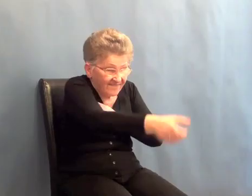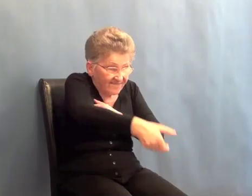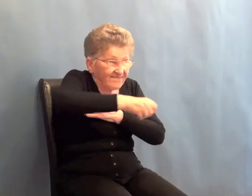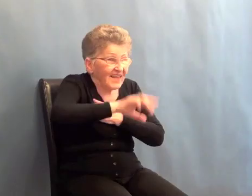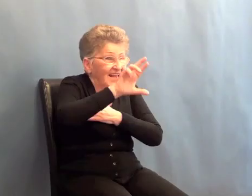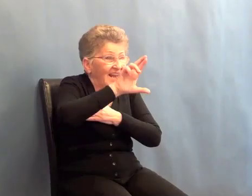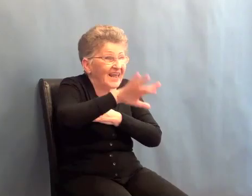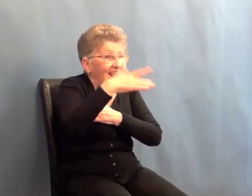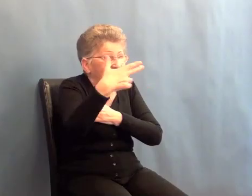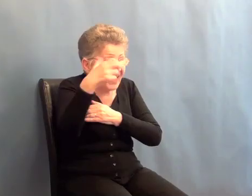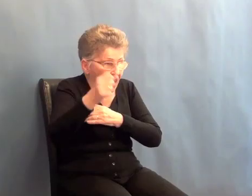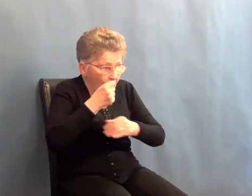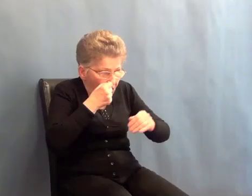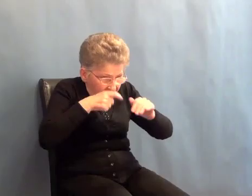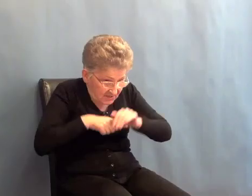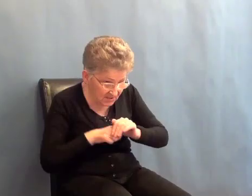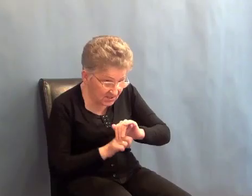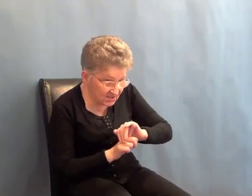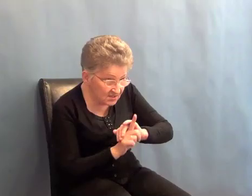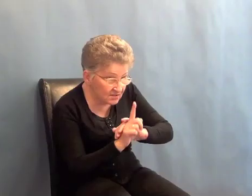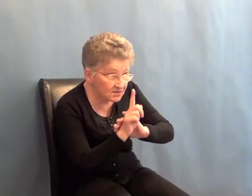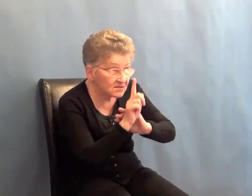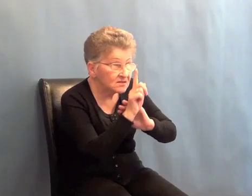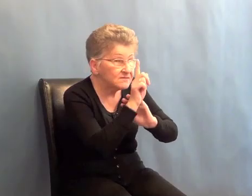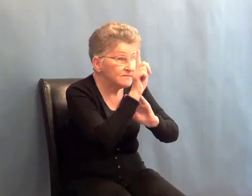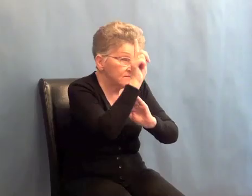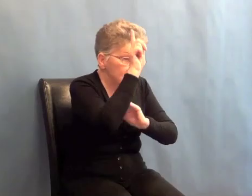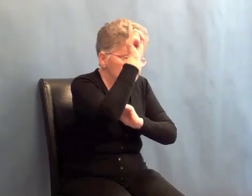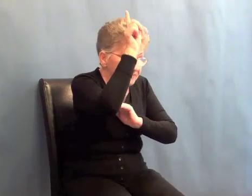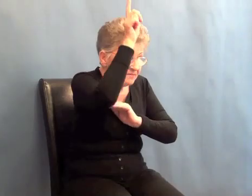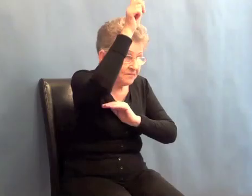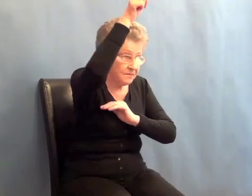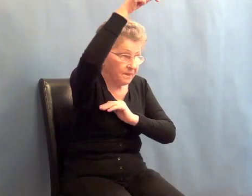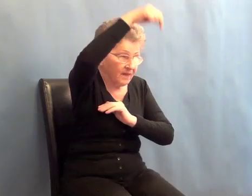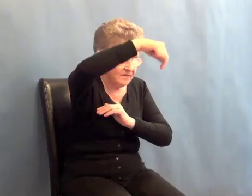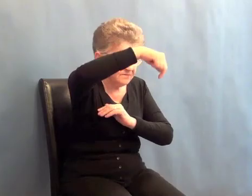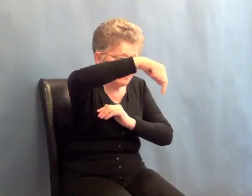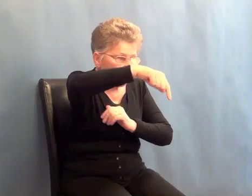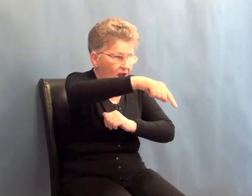Kot wchodzi na rynnę i wspina się na górę.